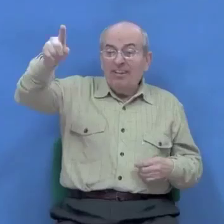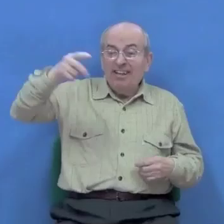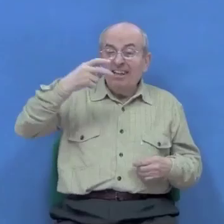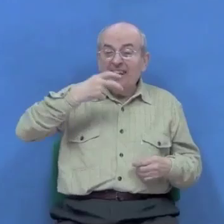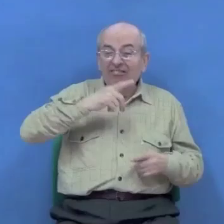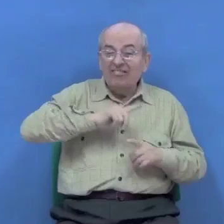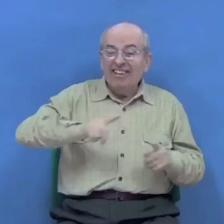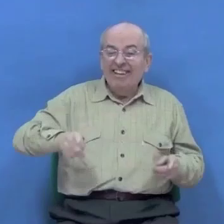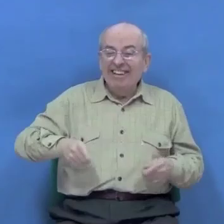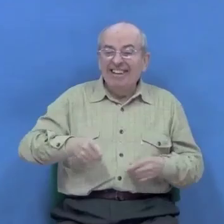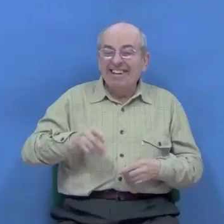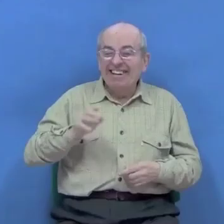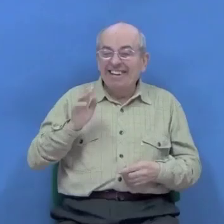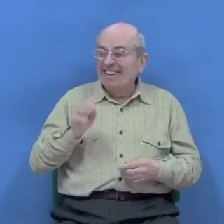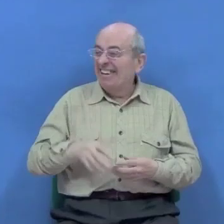Idź dalej, nie wolno ci patrzeć.